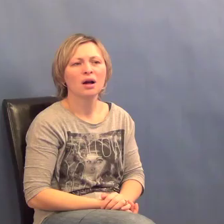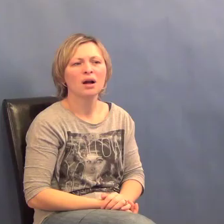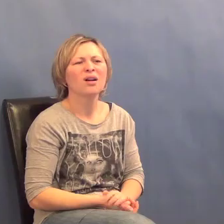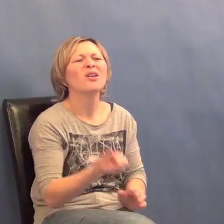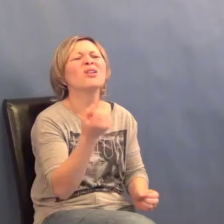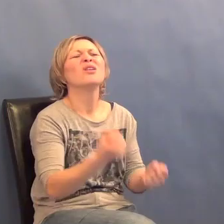To jest trudne.